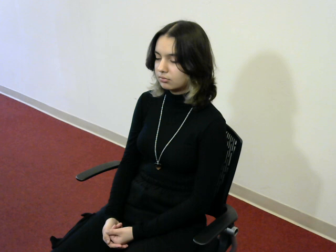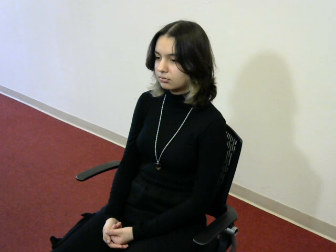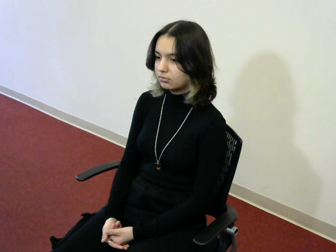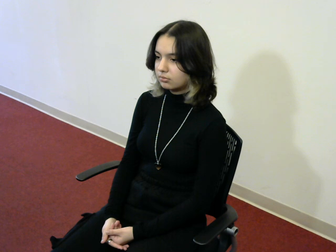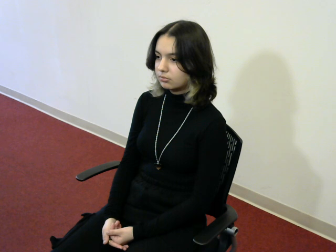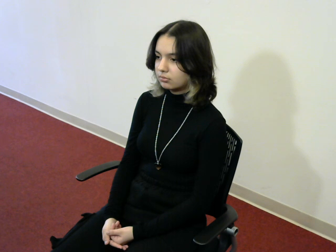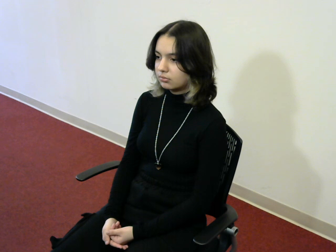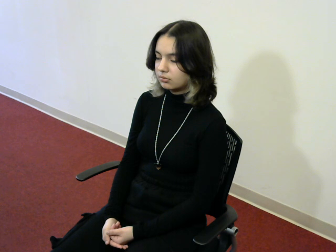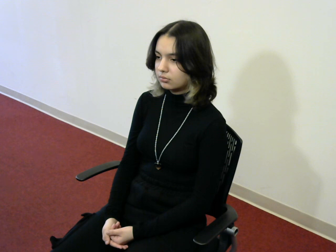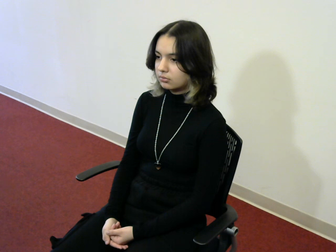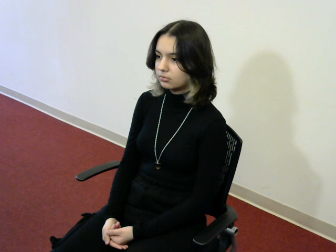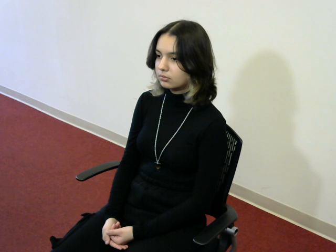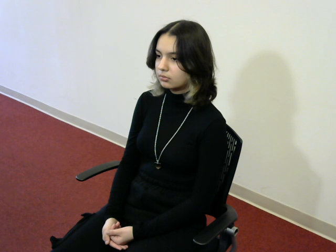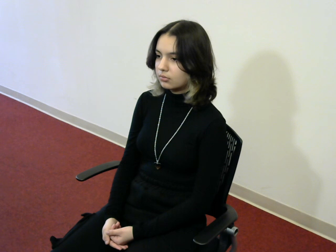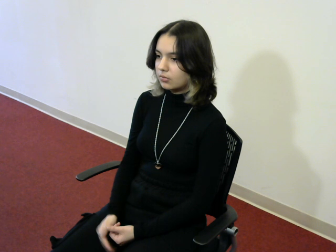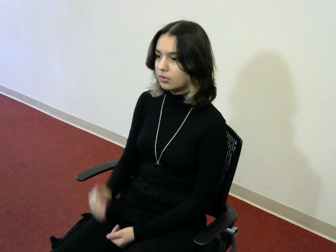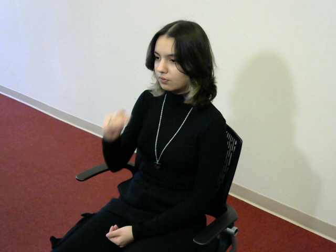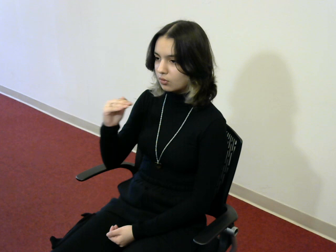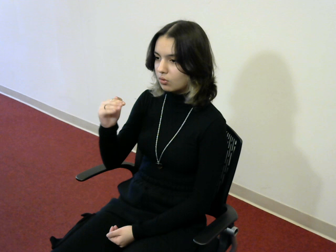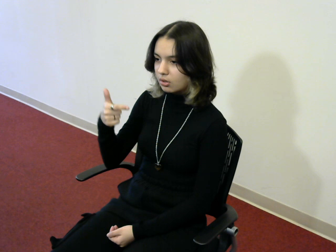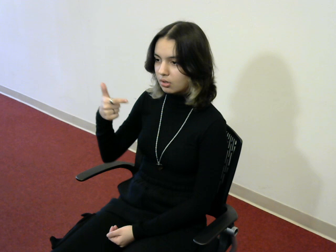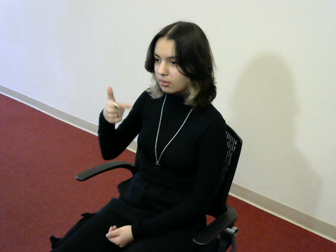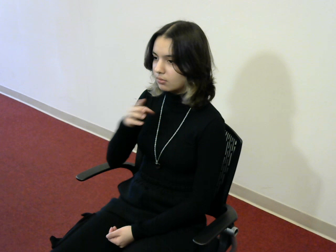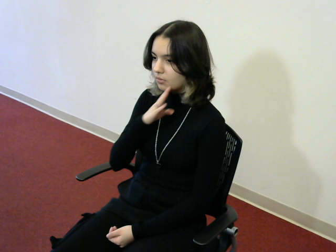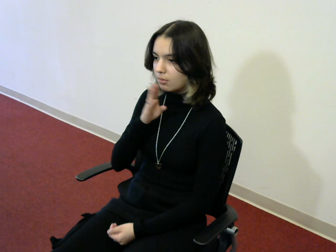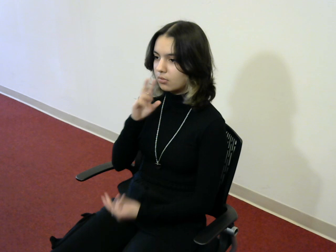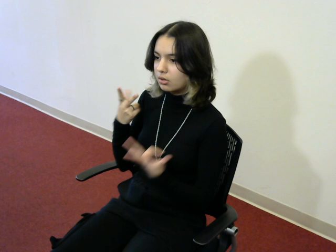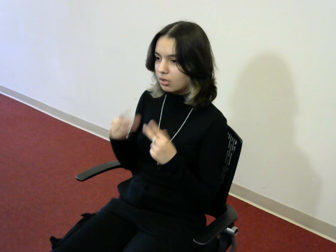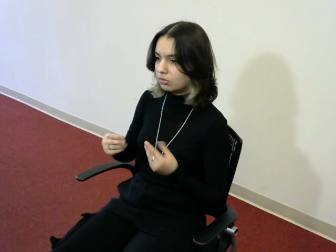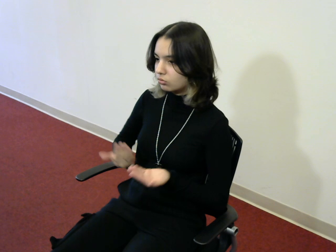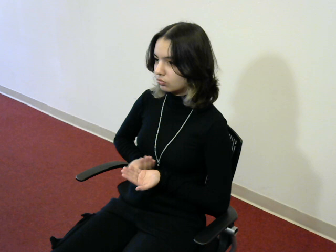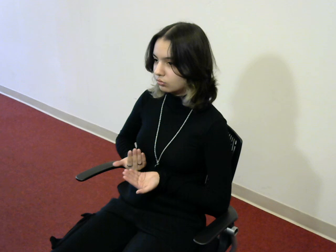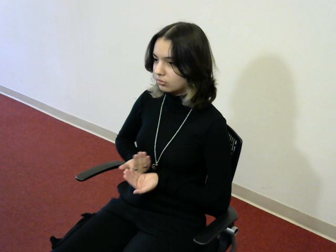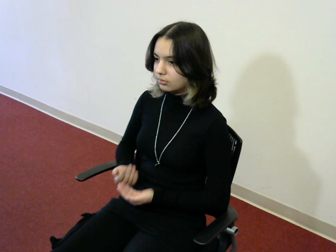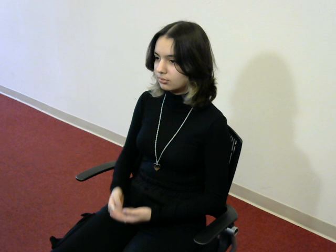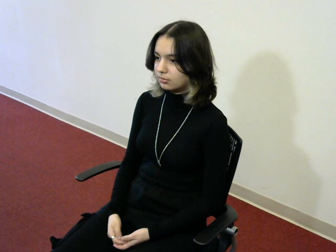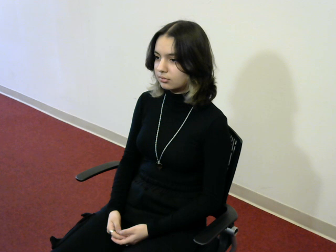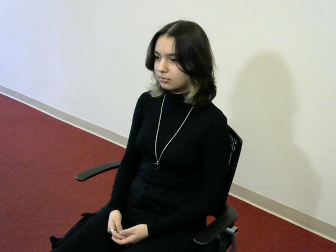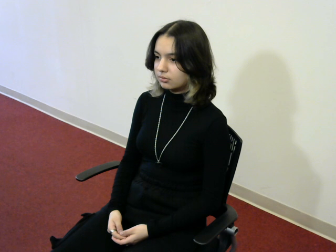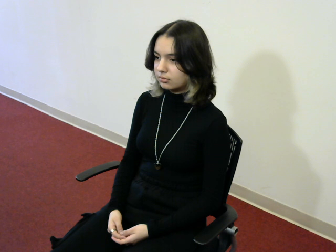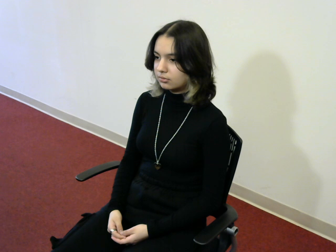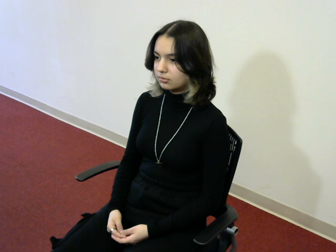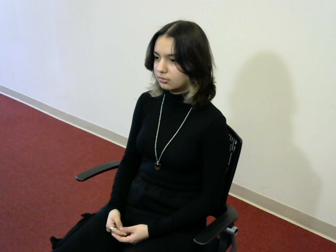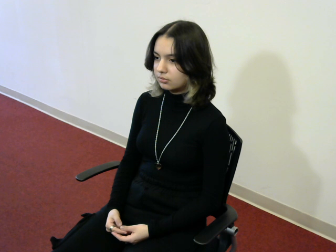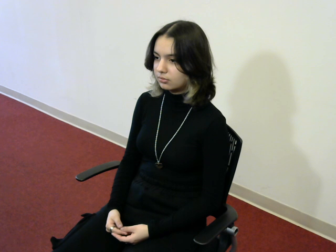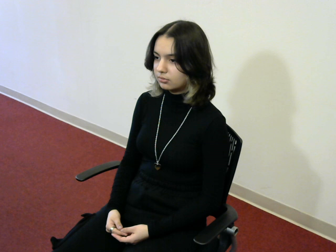Sənin qayınanan harda yaşayır?